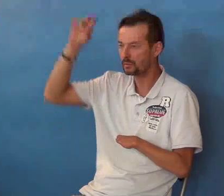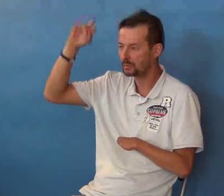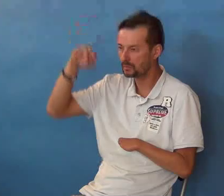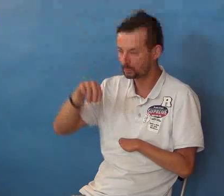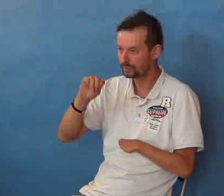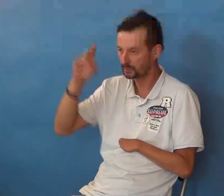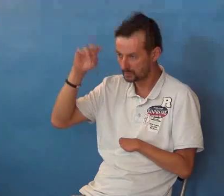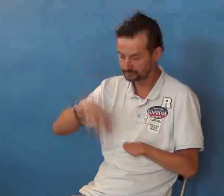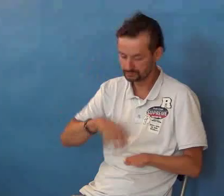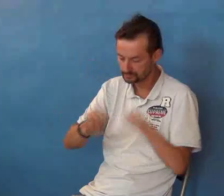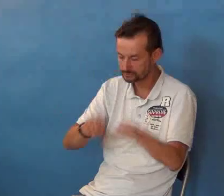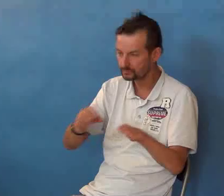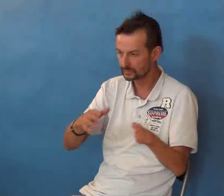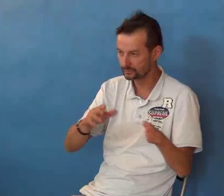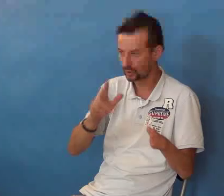Schodzi na dół i wykłada je z kieszeni, wrzuca je do kosza.